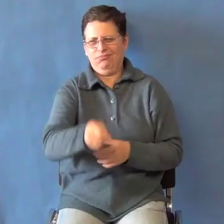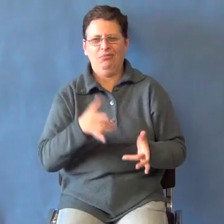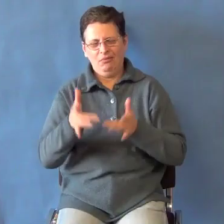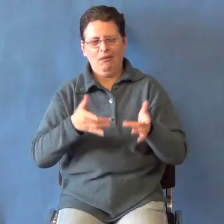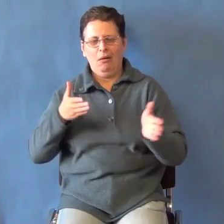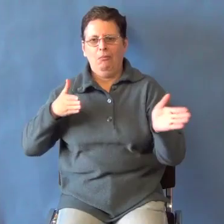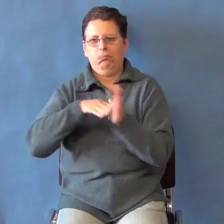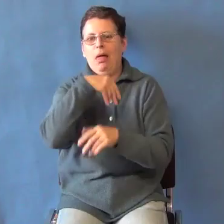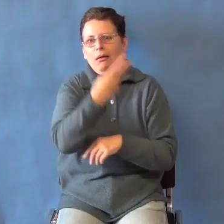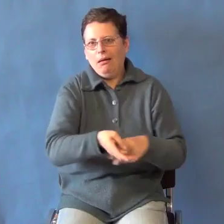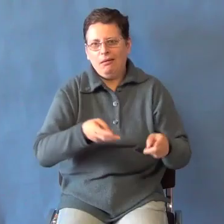Rower się przewrócił.